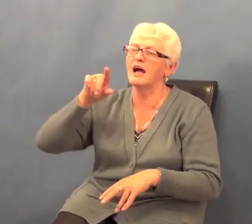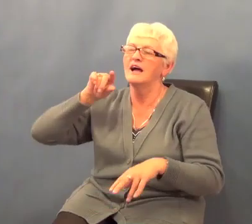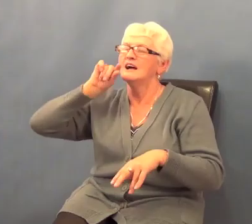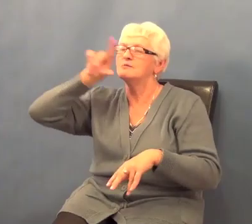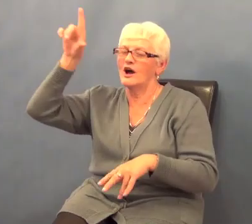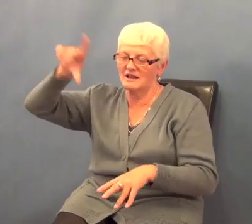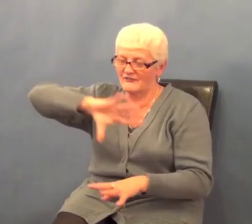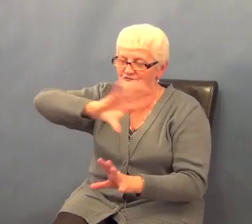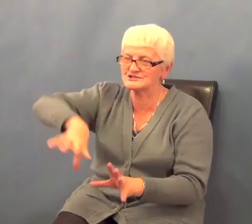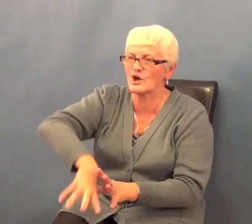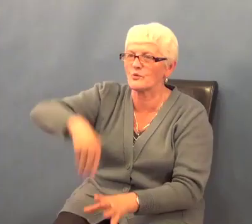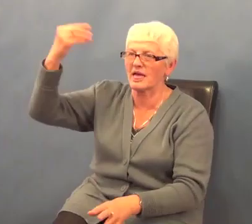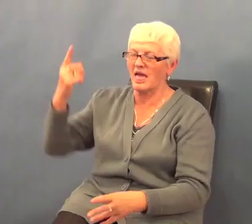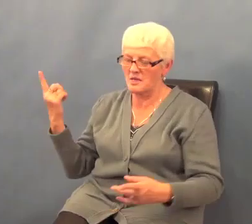Ta kukułka z zegara zabiera wszystko z miski.